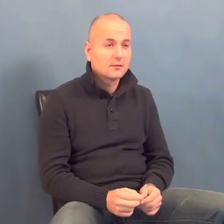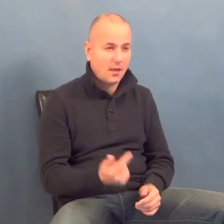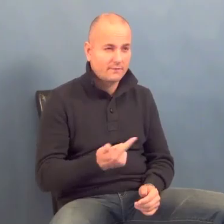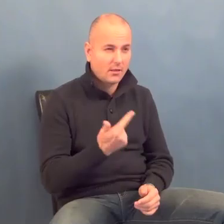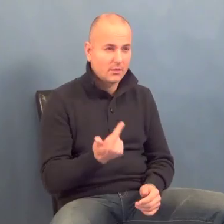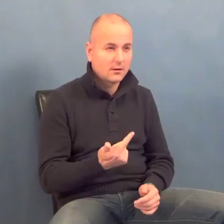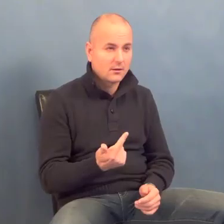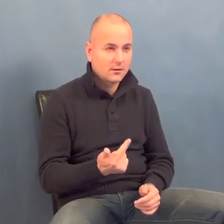Dwa lata.